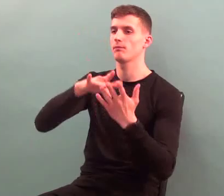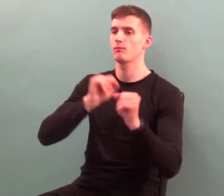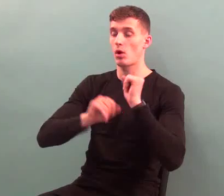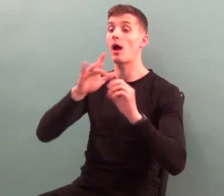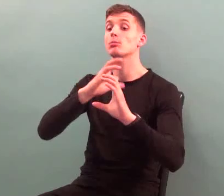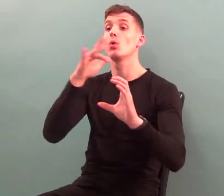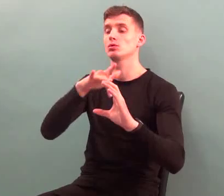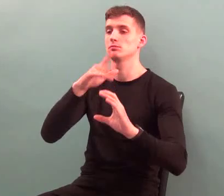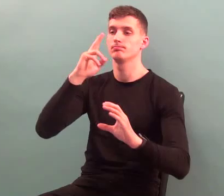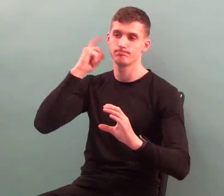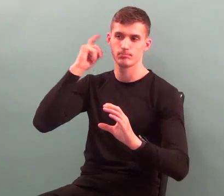W autobusie są słyszący i głusi.